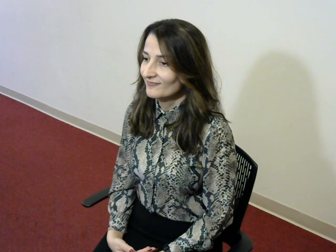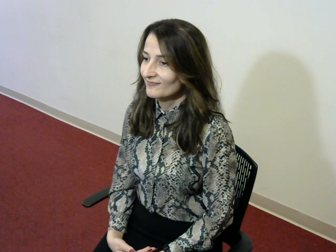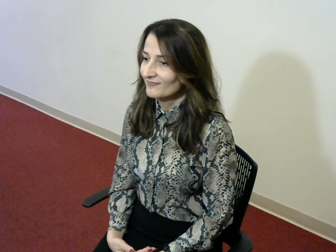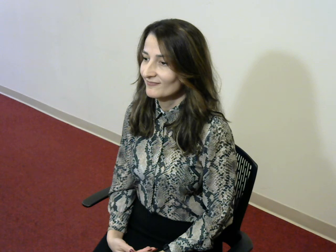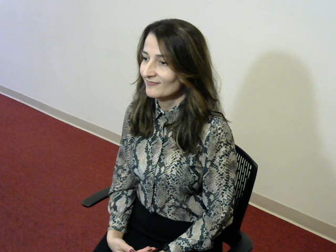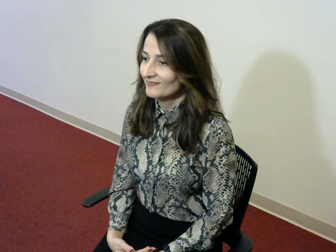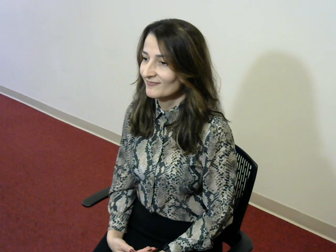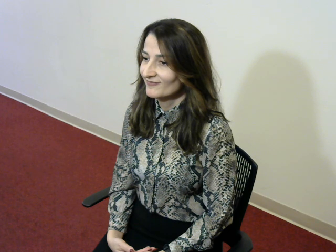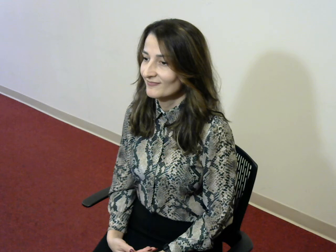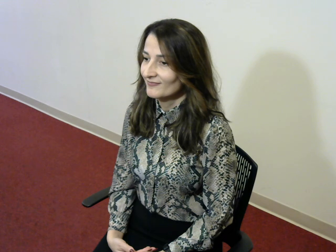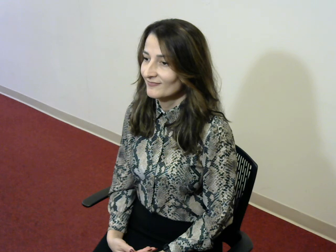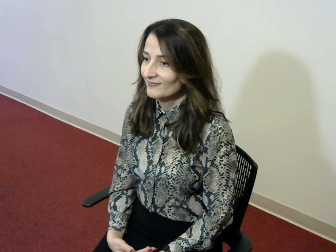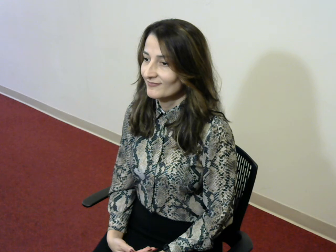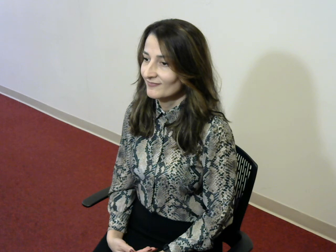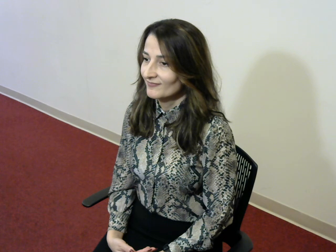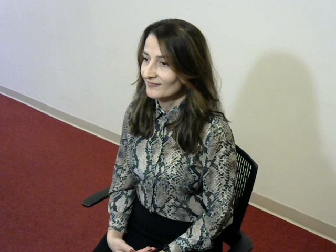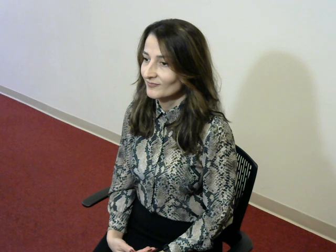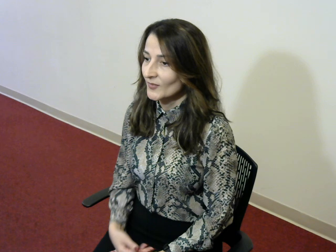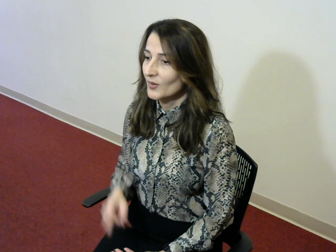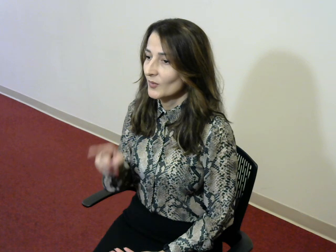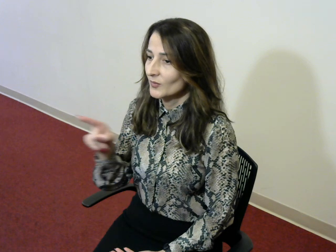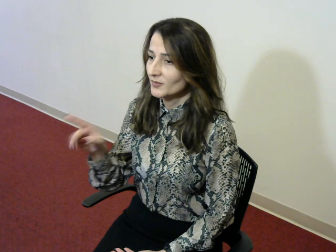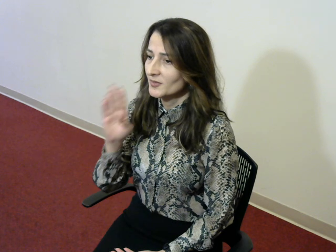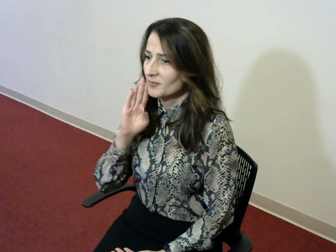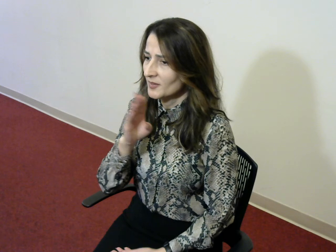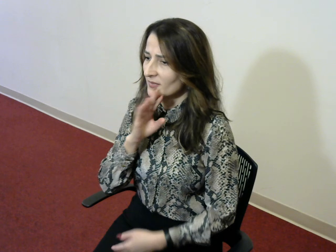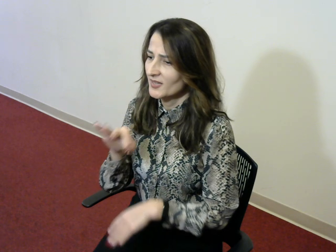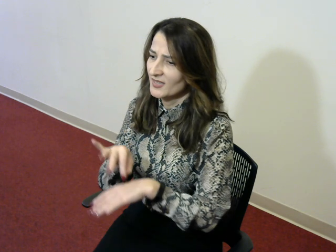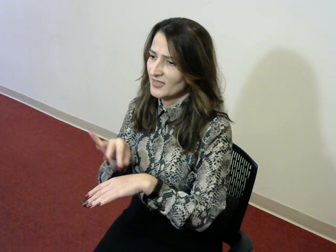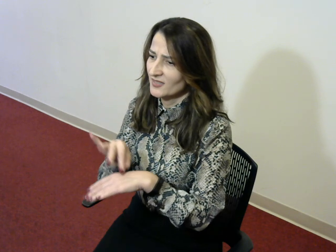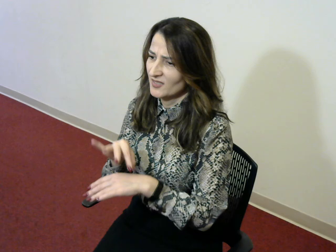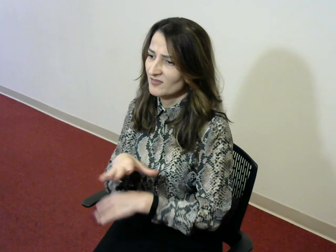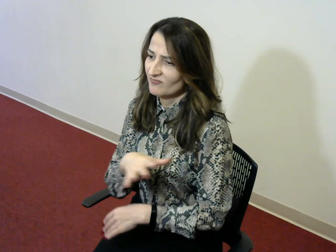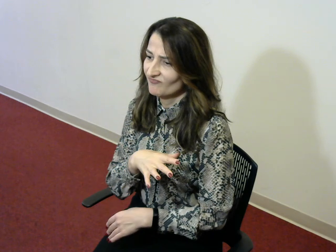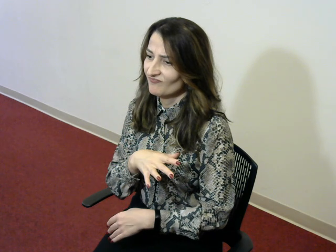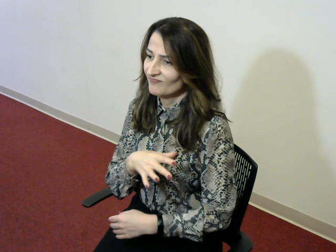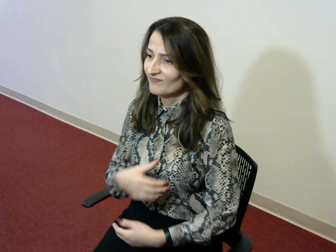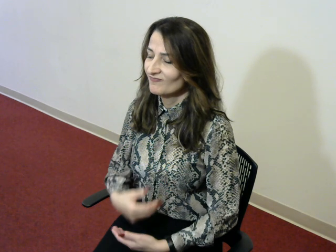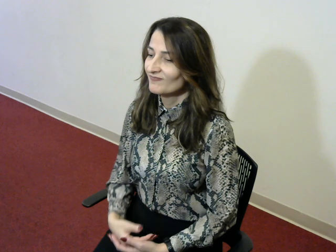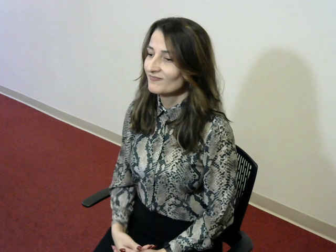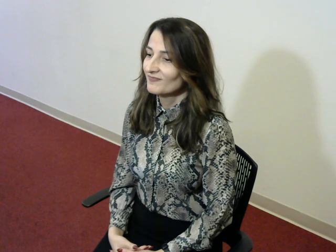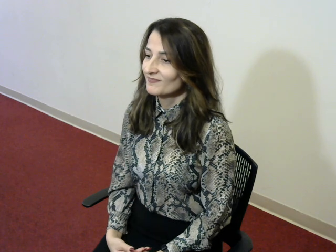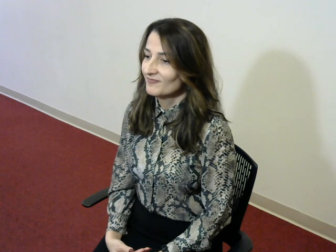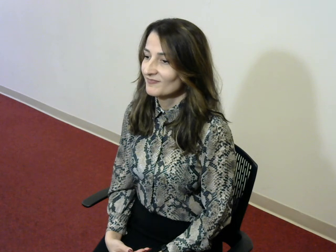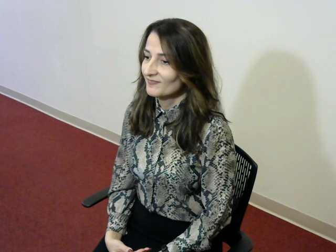Onun anası xəstələnmişdi